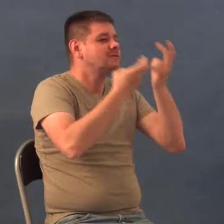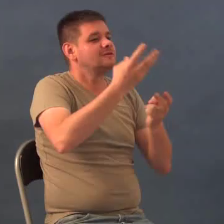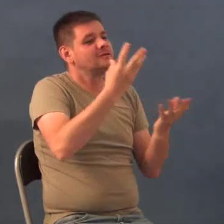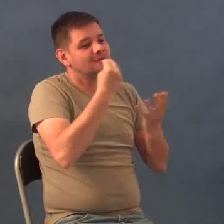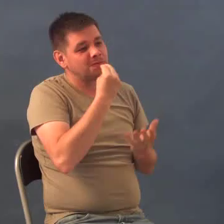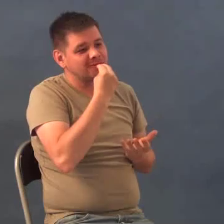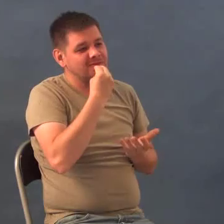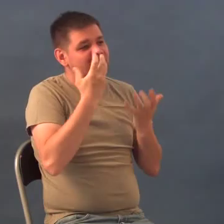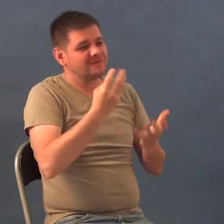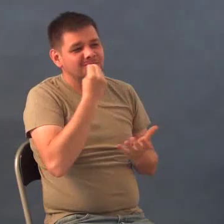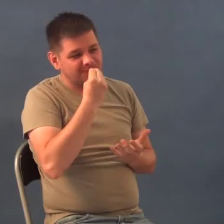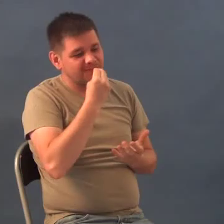Chce jeść, chce jeść.